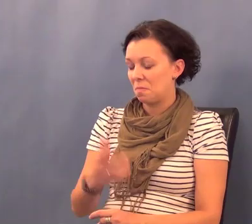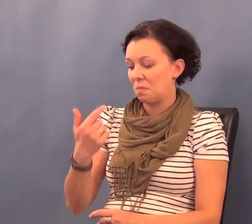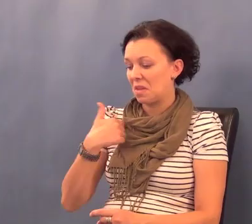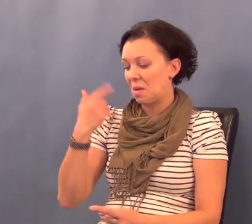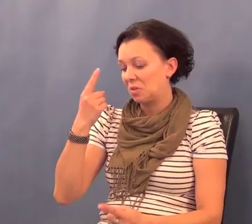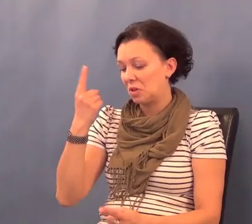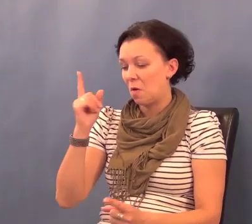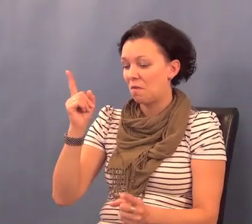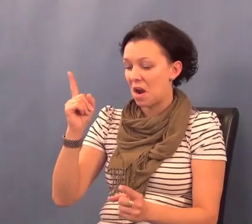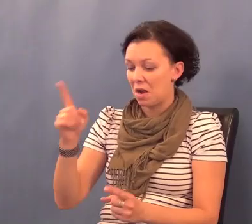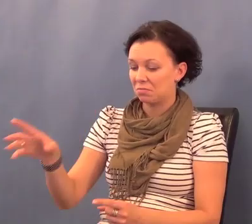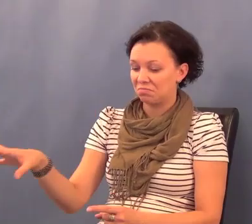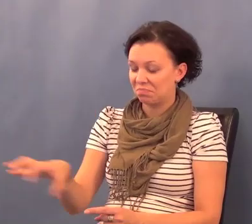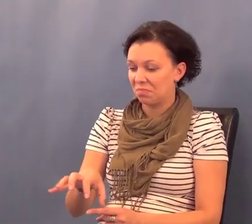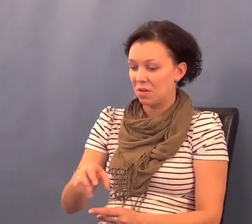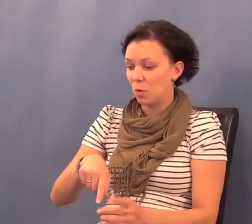Ja myślę, że to "Uwaga kradną!".